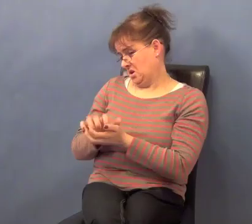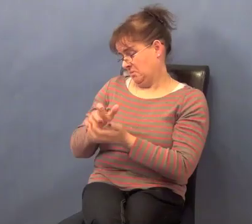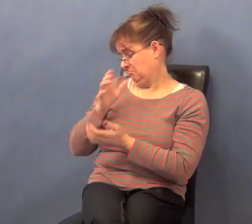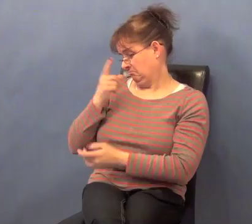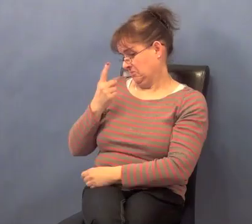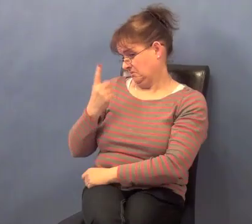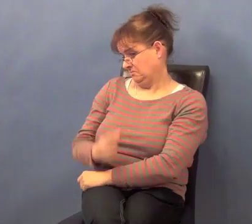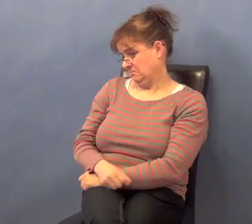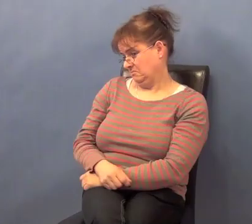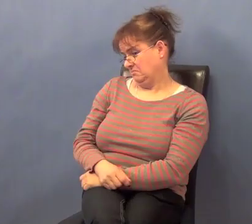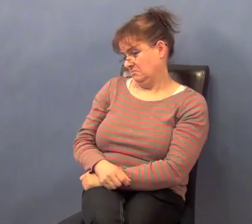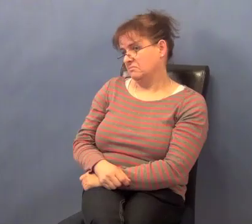Hamburger i picie są zakazane?